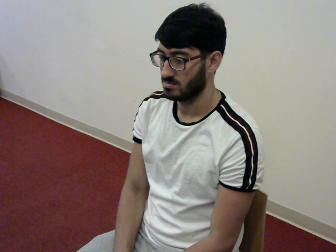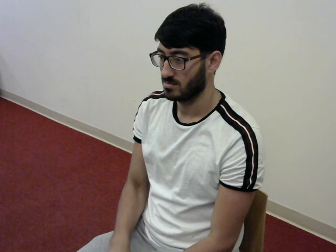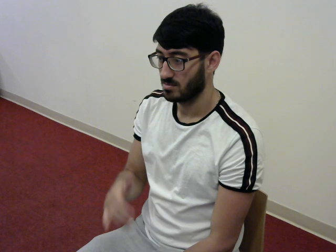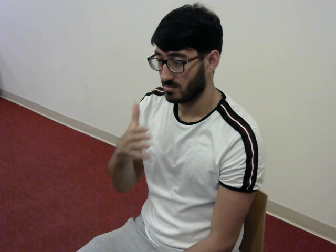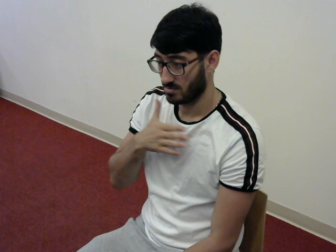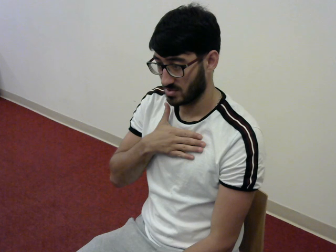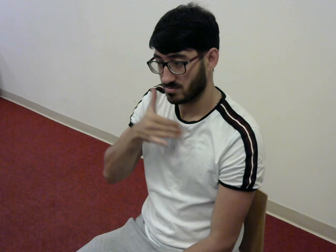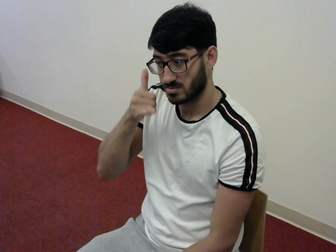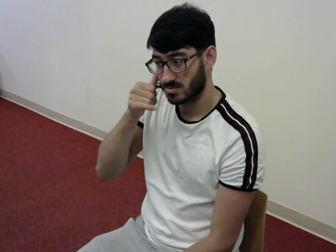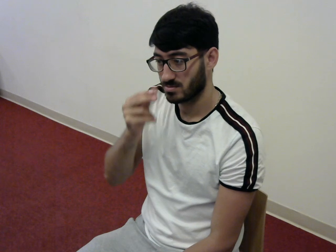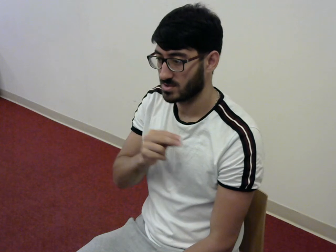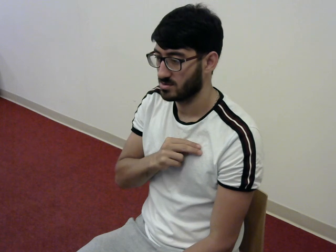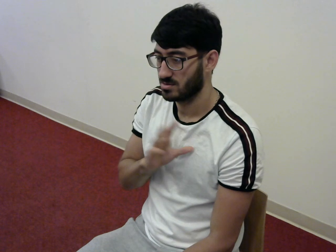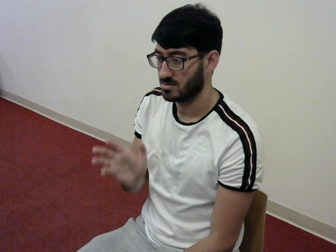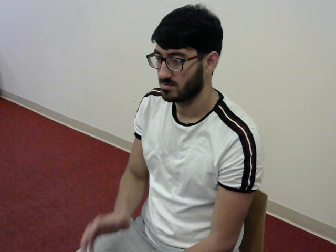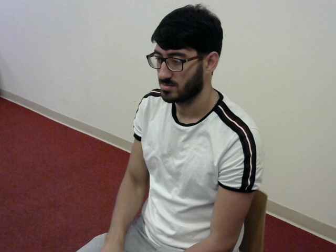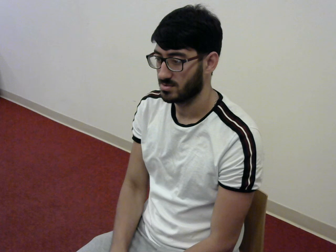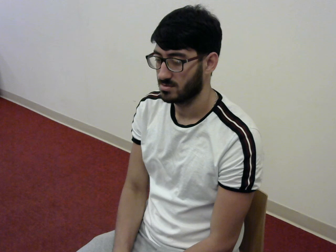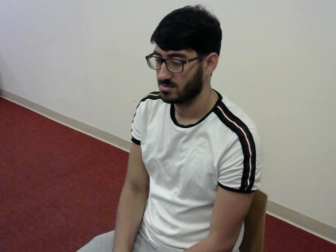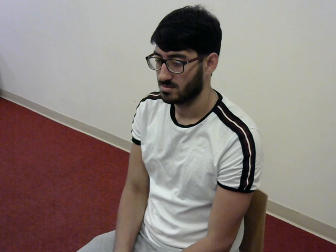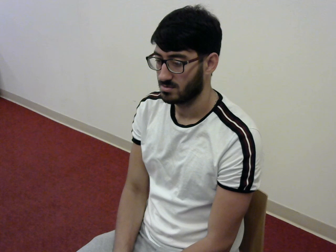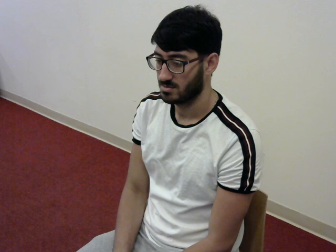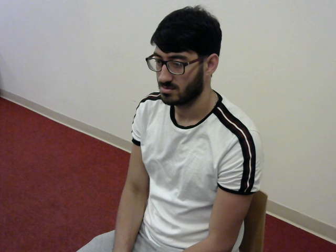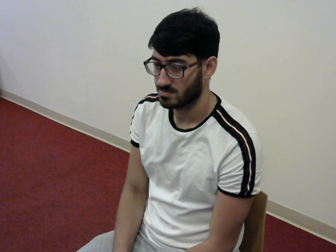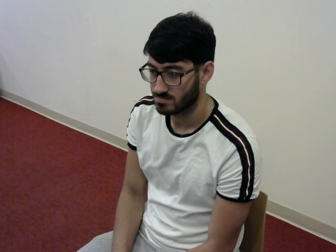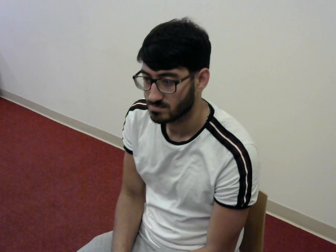Mənim telefonum özümdə deyil